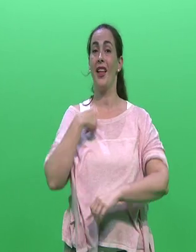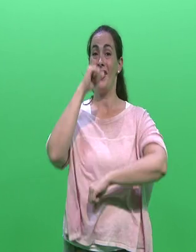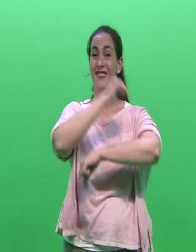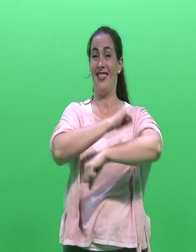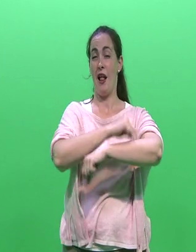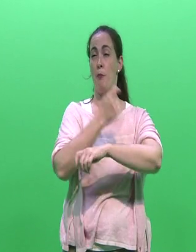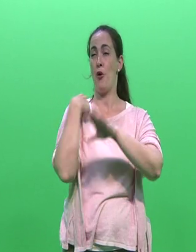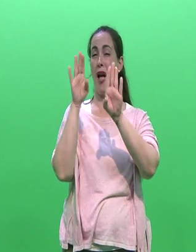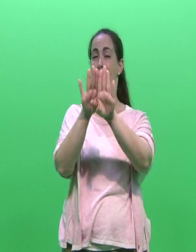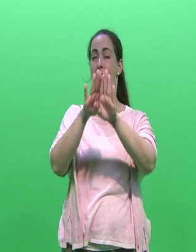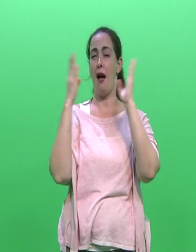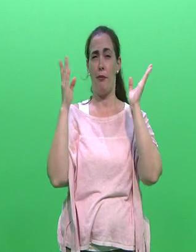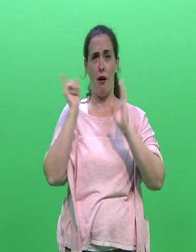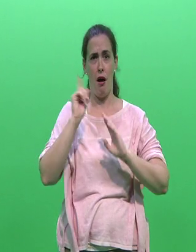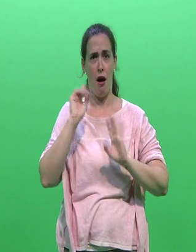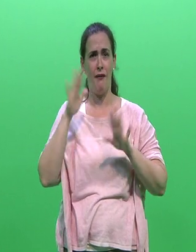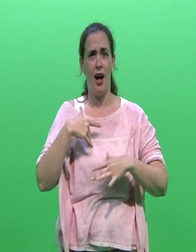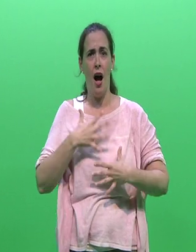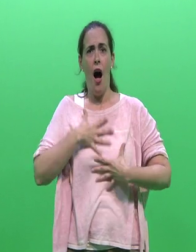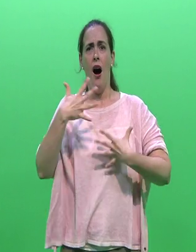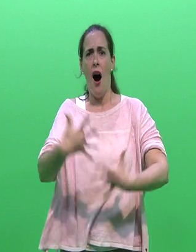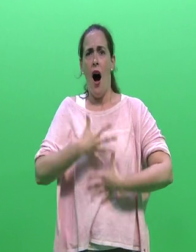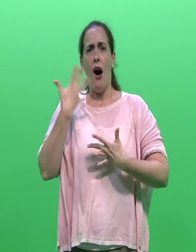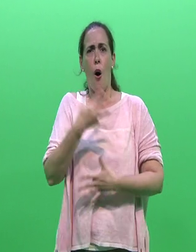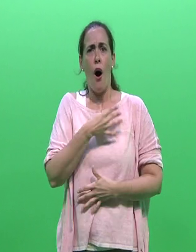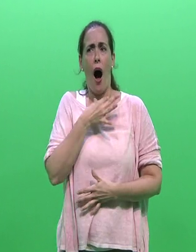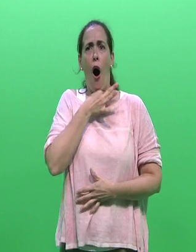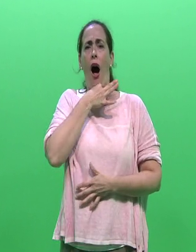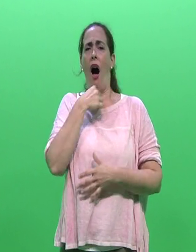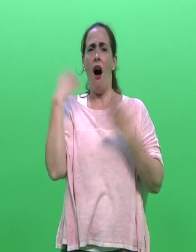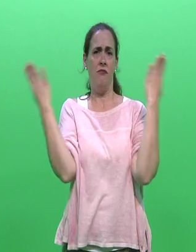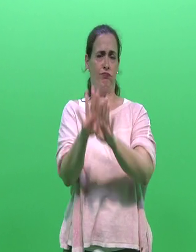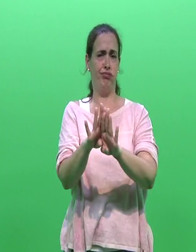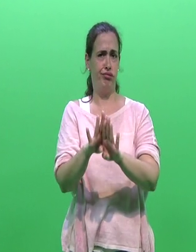Tenia la finestra oberta i m'ofegava, al final l'he hagut de tancar.